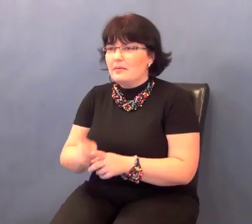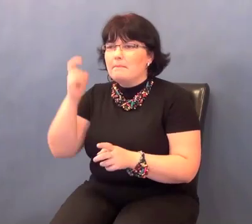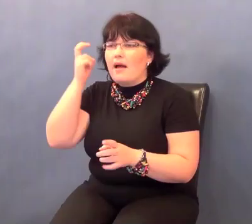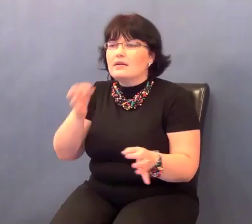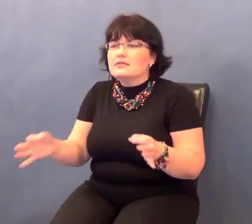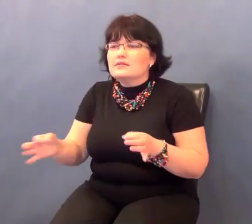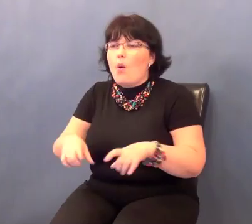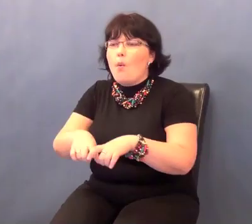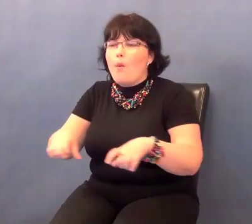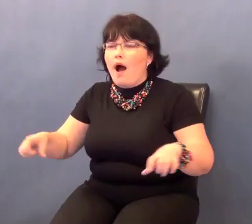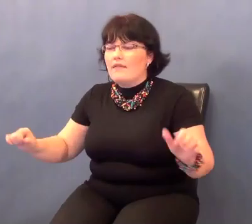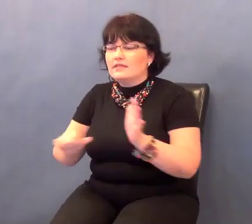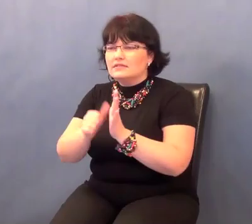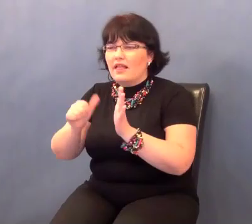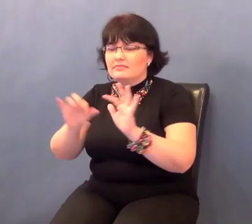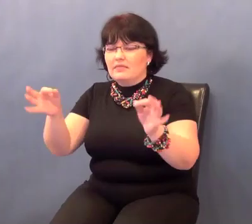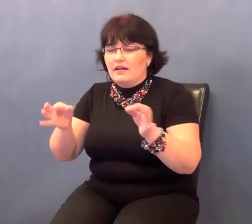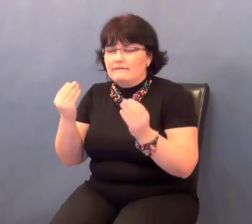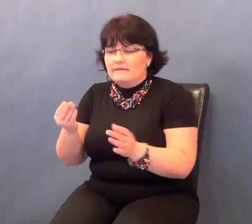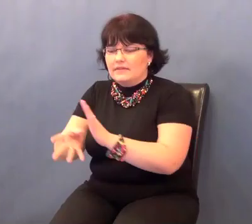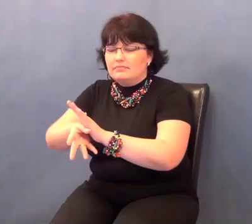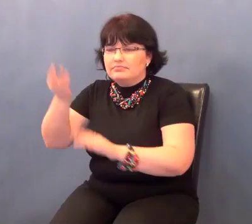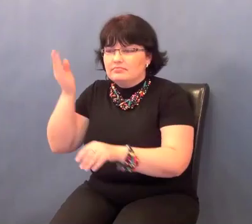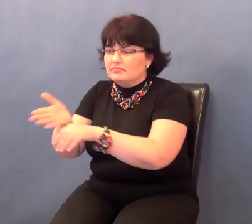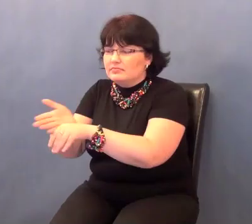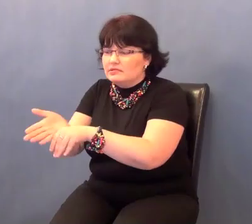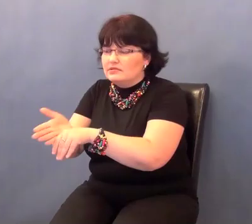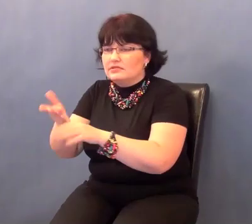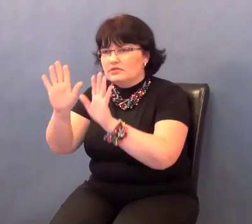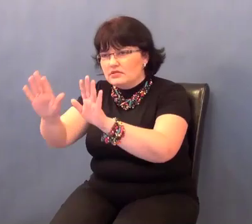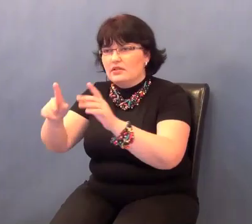Tak samo w parku stoi historyczna, wyrzeźbiona ławka, więc nie wolno jej odpiłować i ukraść.